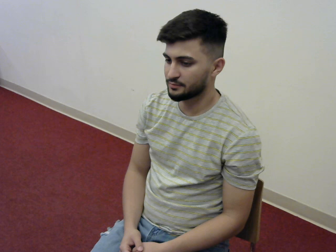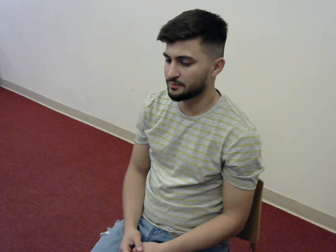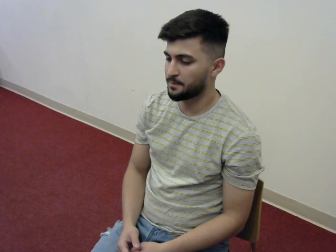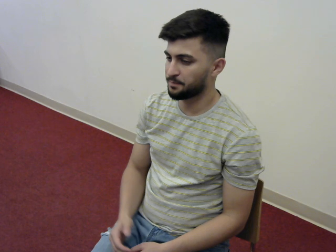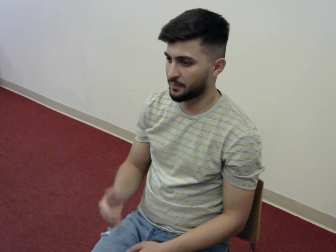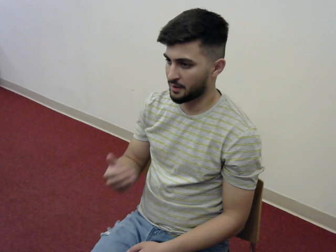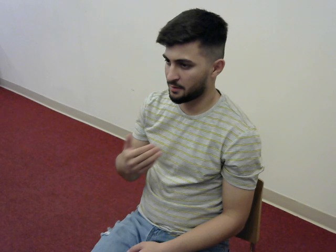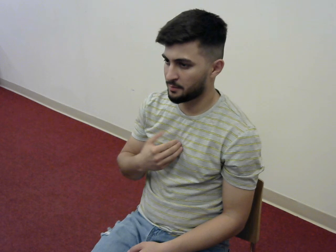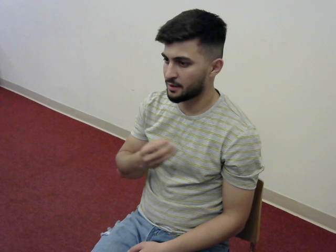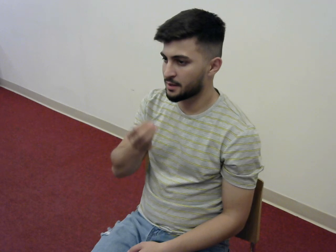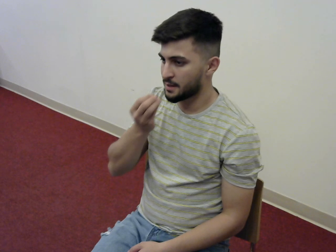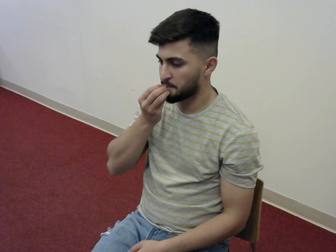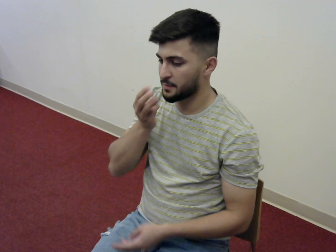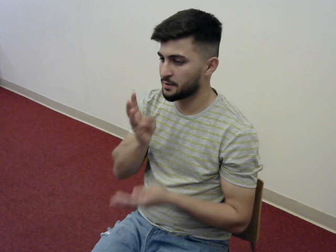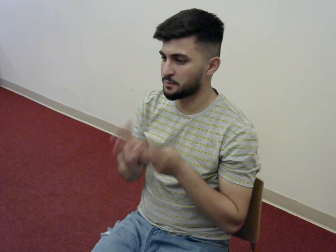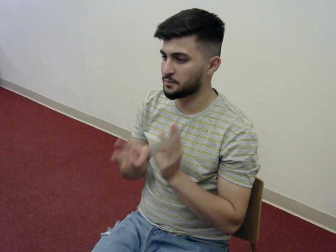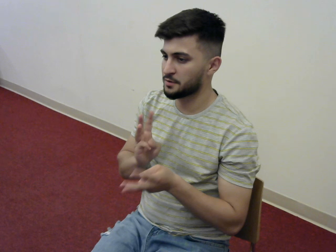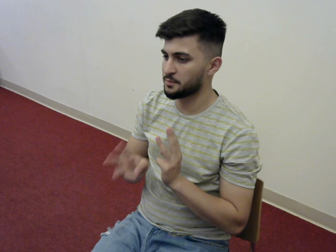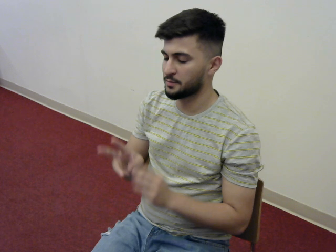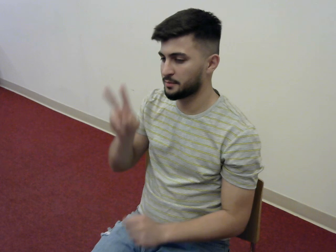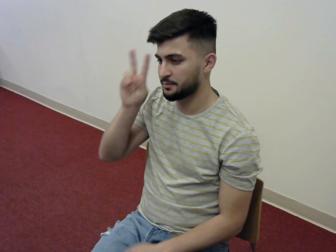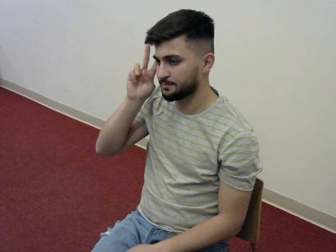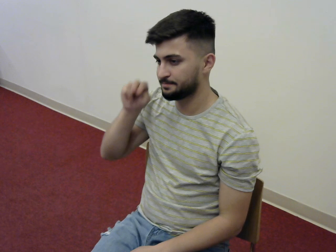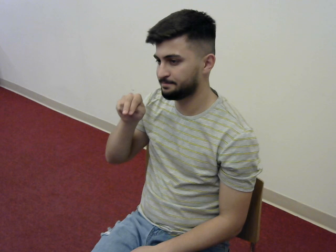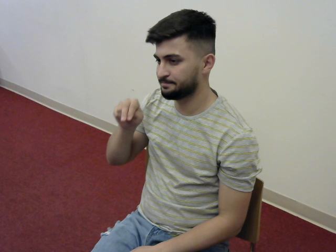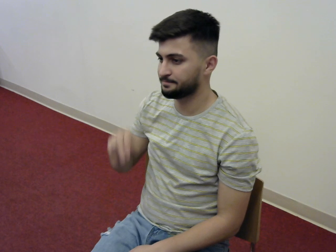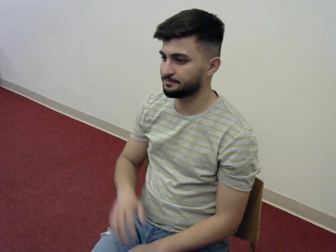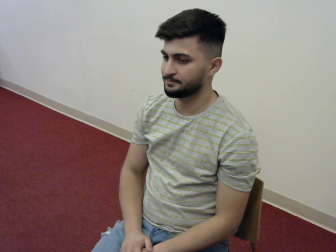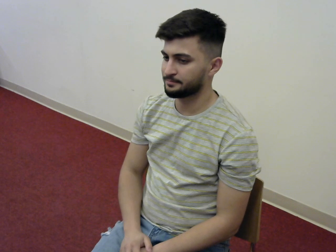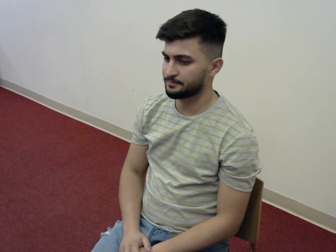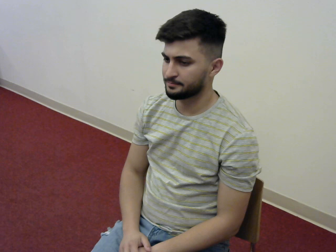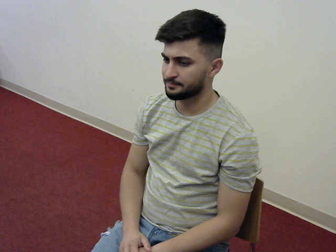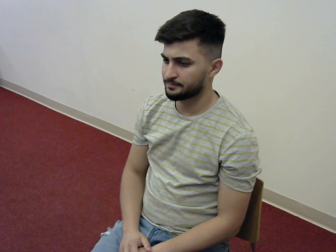Mən yemək bişirməyi bacarmıram